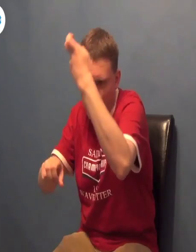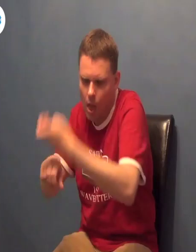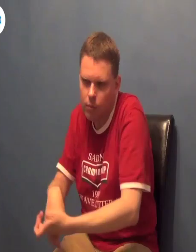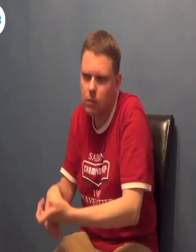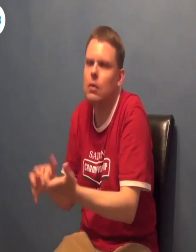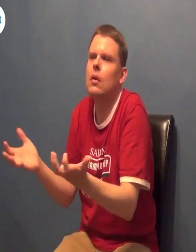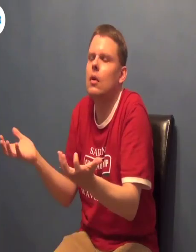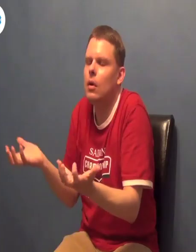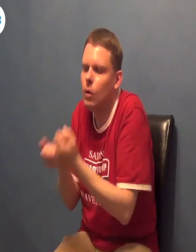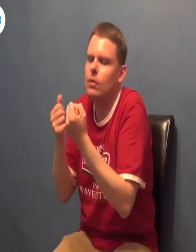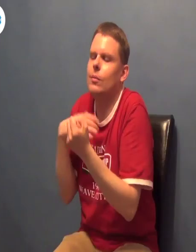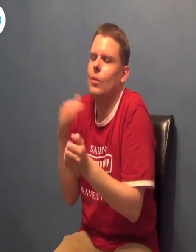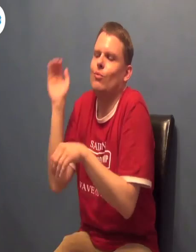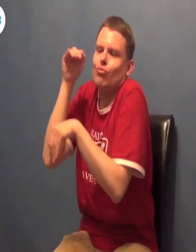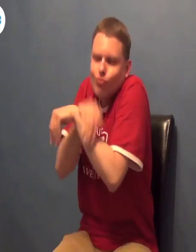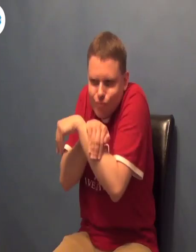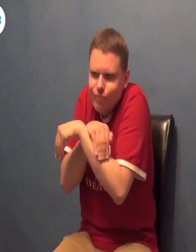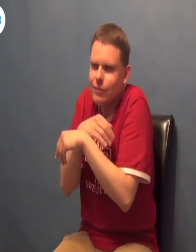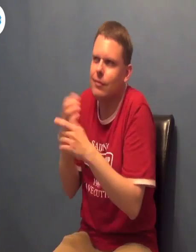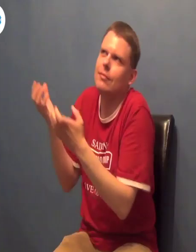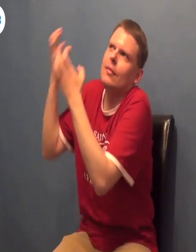Są jednak cali, uratowali się, pies siedzi na rękach chłopca.